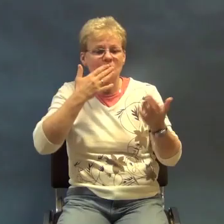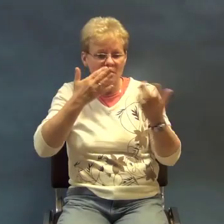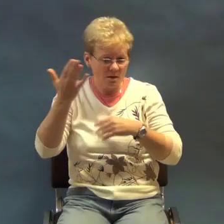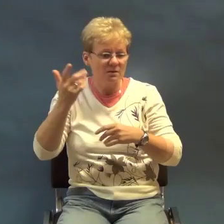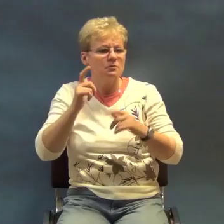Co jest? Co jest?